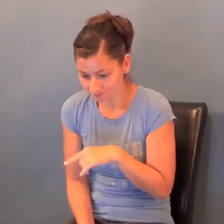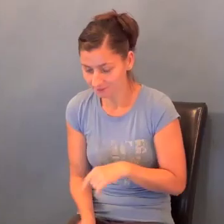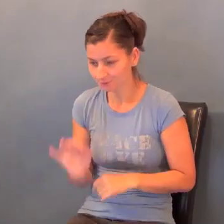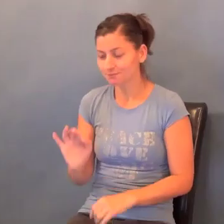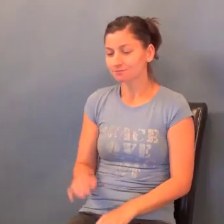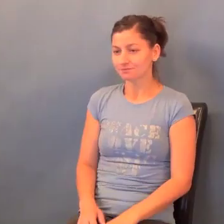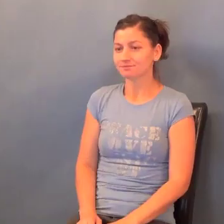Dobrze.